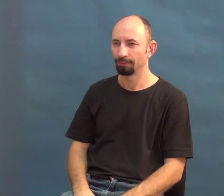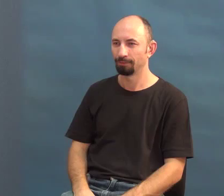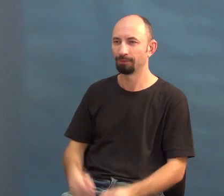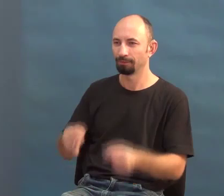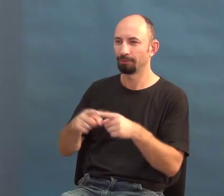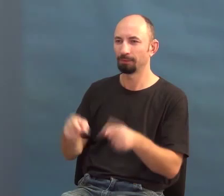Nie pasuje to.